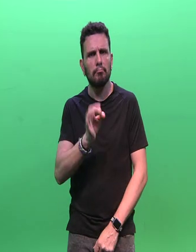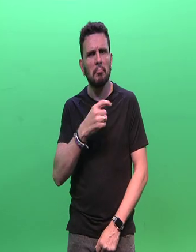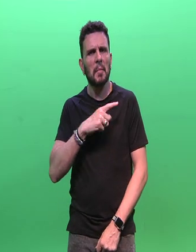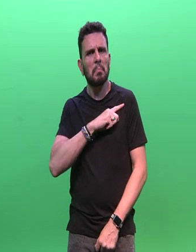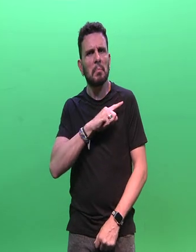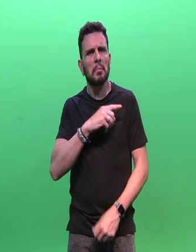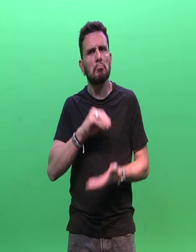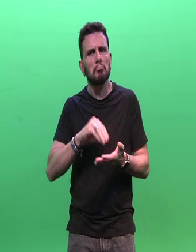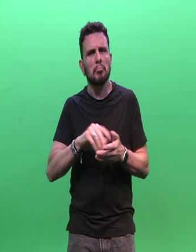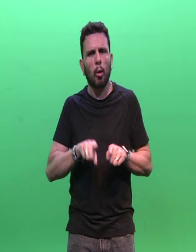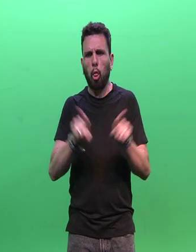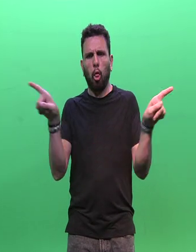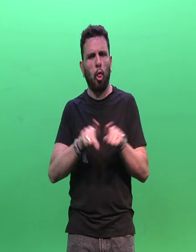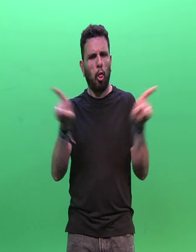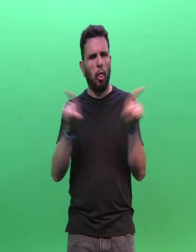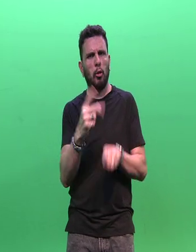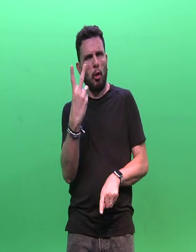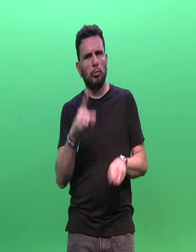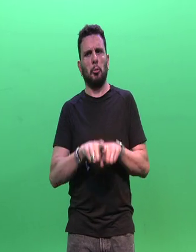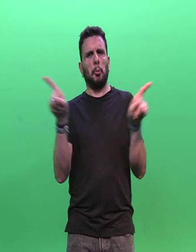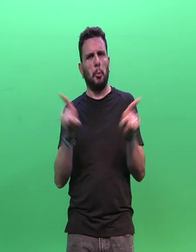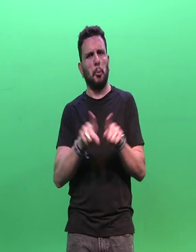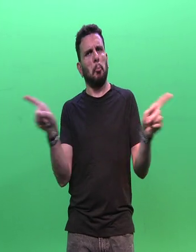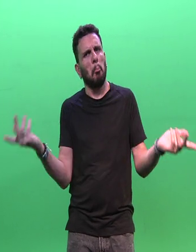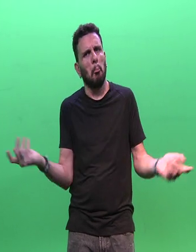Sí, moltes vegades quan faig pipí em surten dos rajos, sí, sí, dos rajos, és estrany.